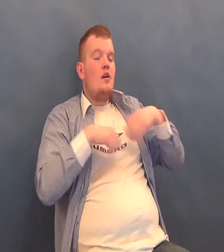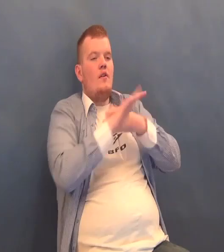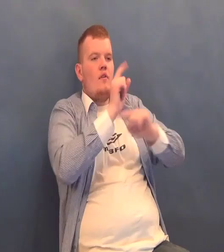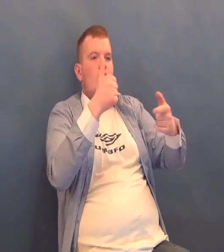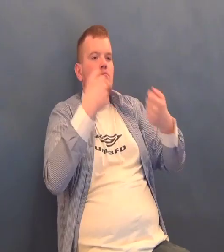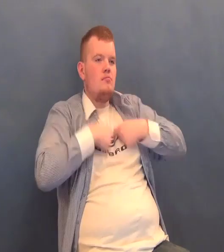Trzeba być w ubraniu.